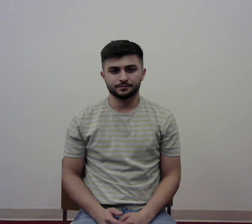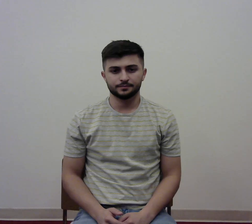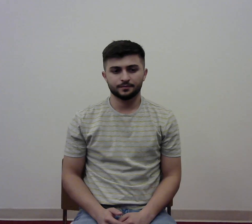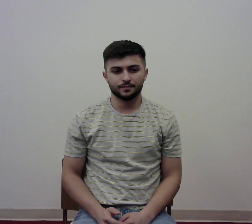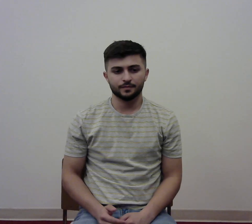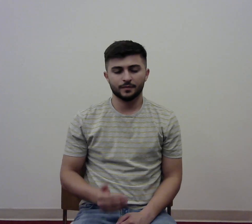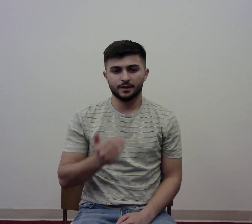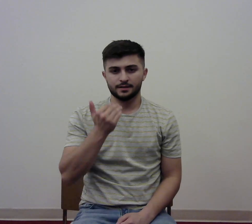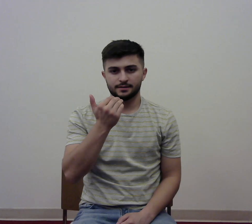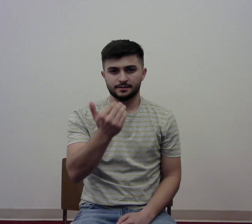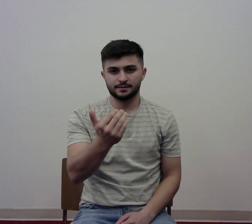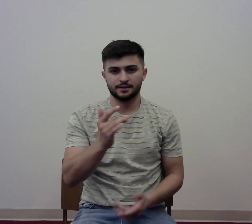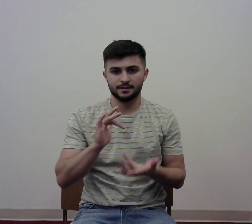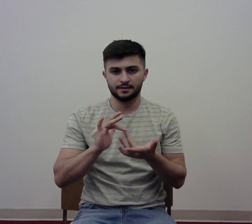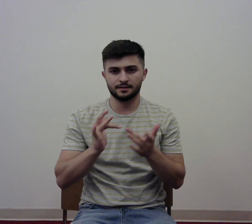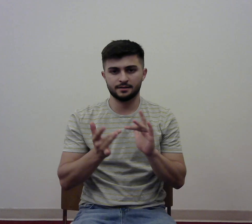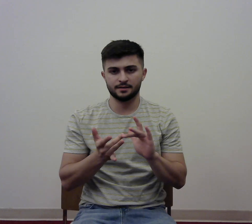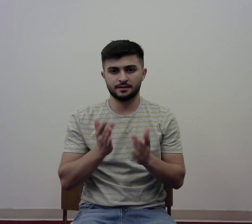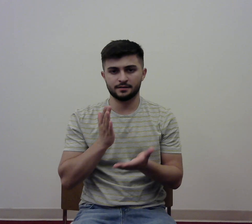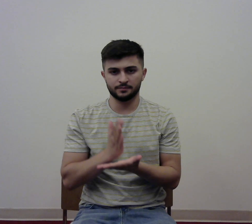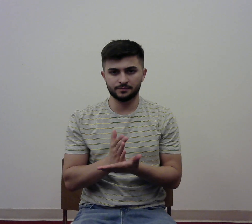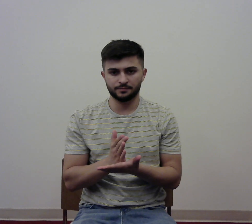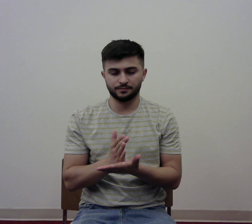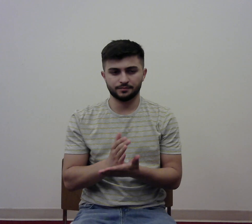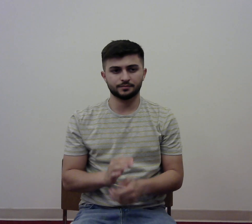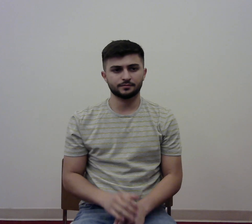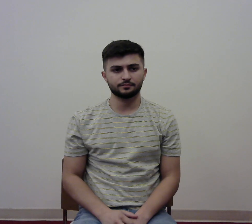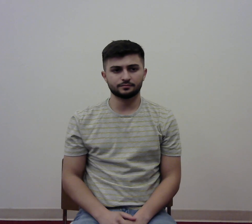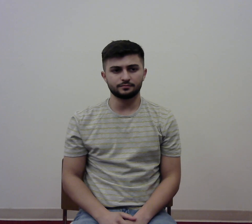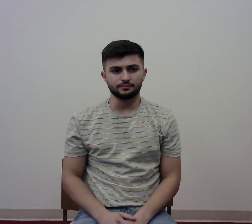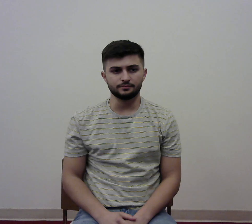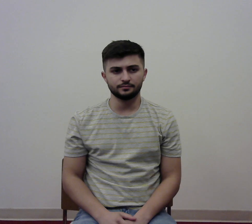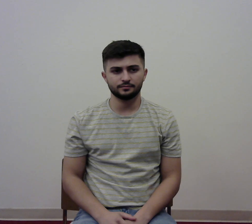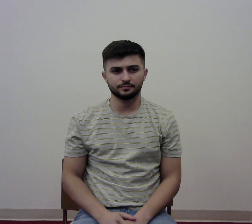Sizdə internet varmı?